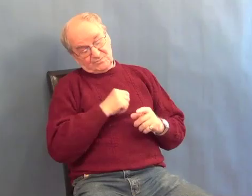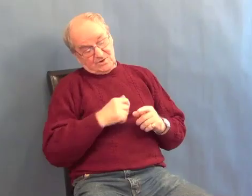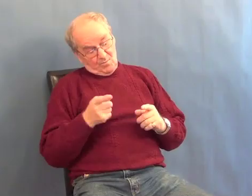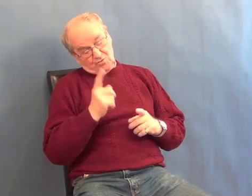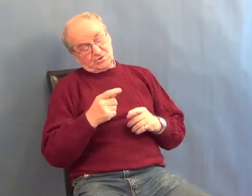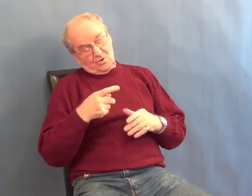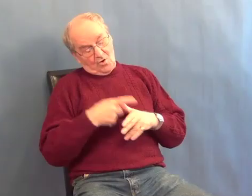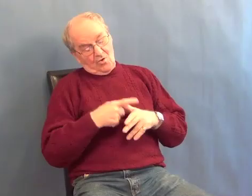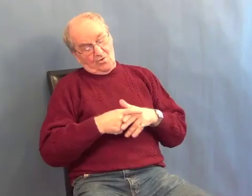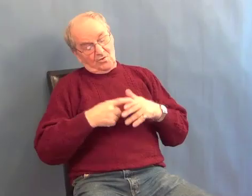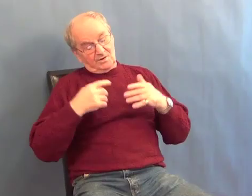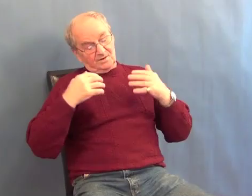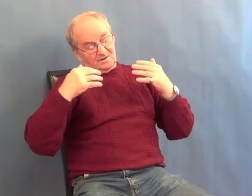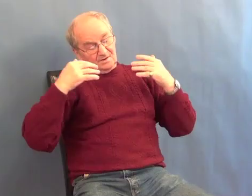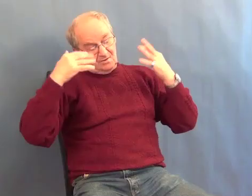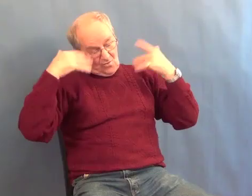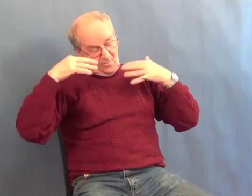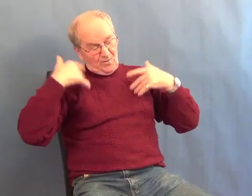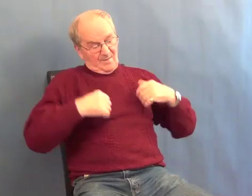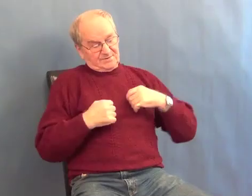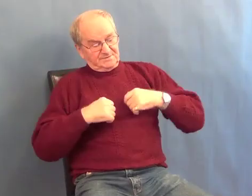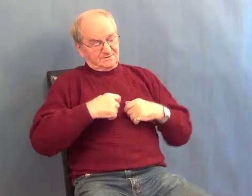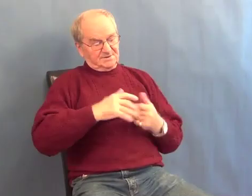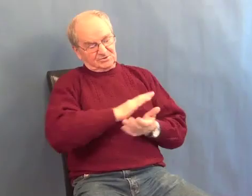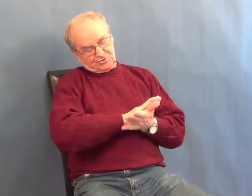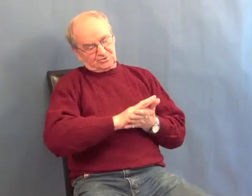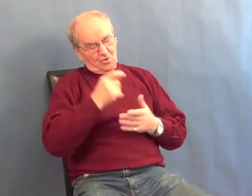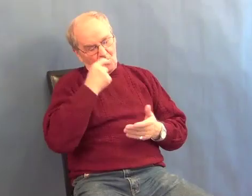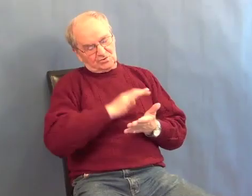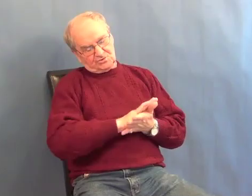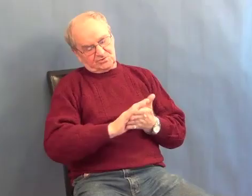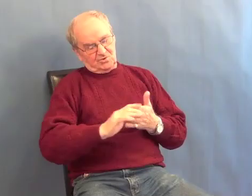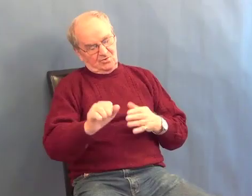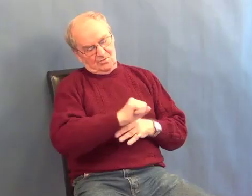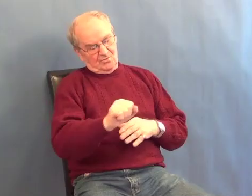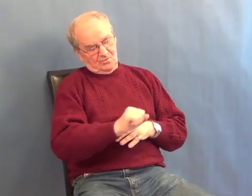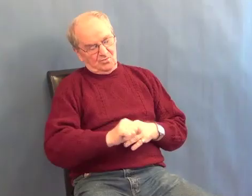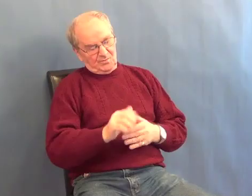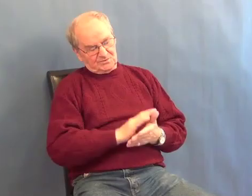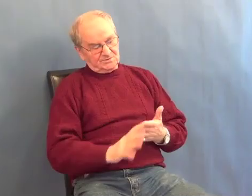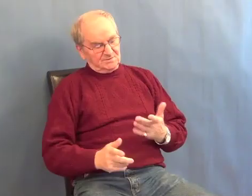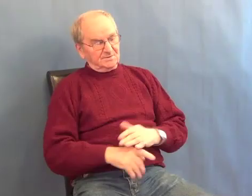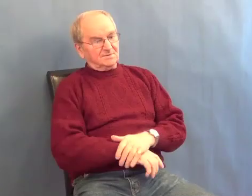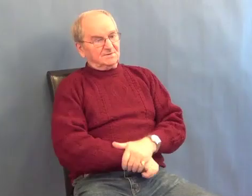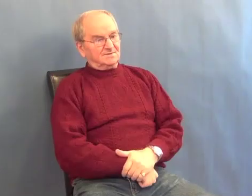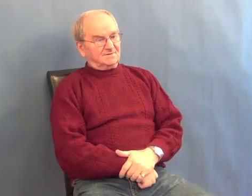Ja uważam, że konie się myją, żeby być czyste.